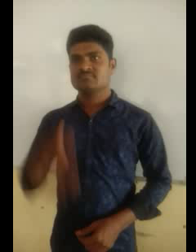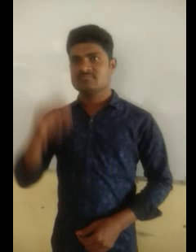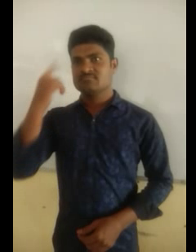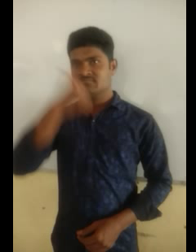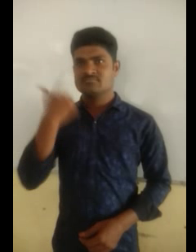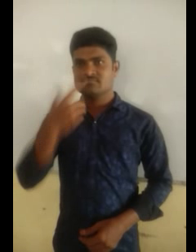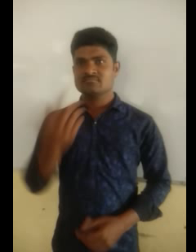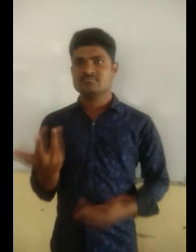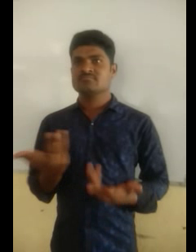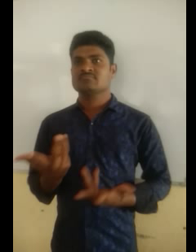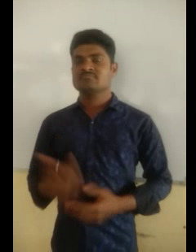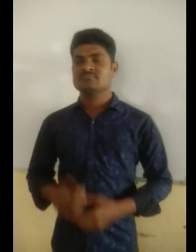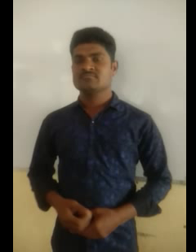who are you